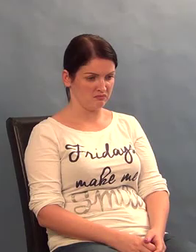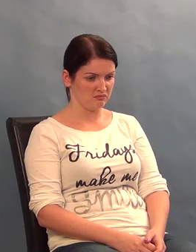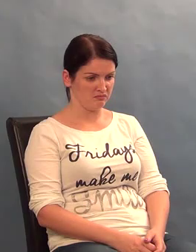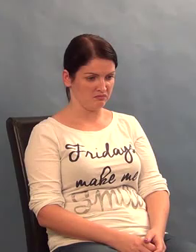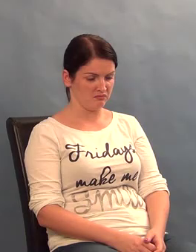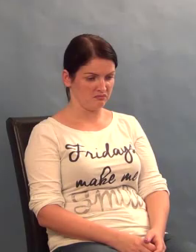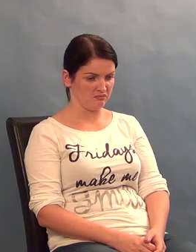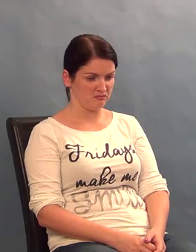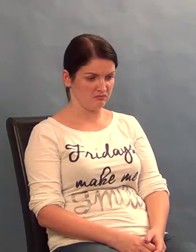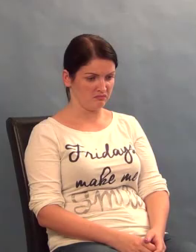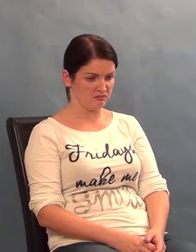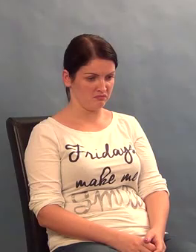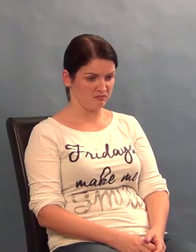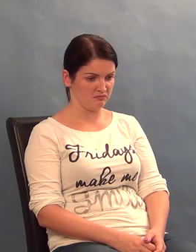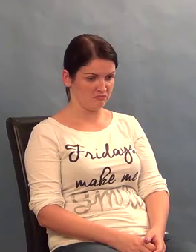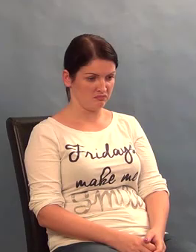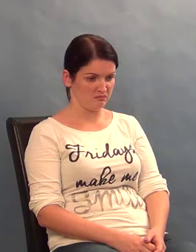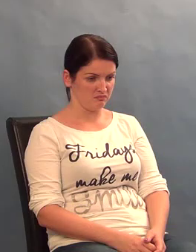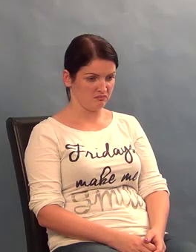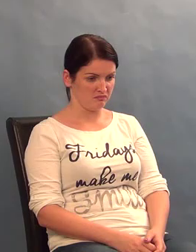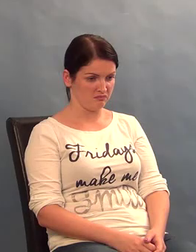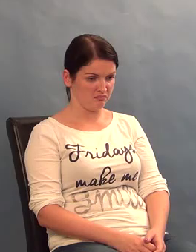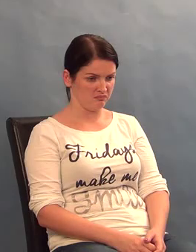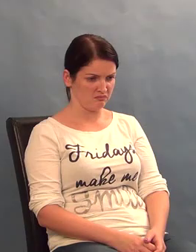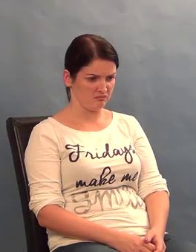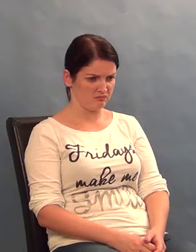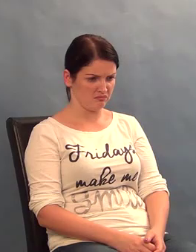Delikatny upadek jest jeszcze w porządku, ale to jest mocny upadek, aż człowiek przewraca się do góry nogami.